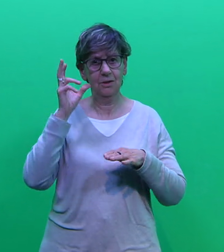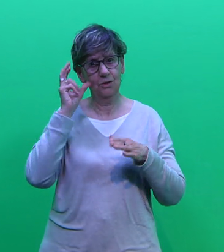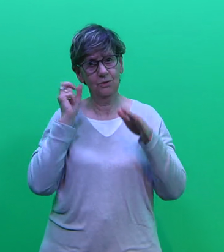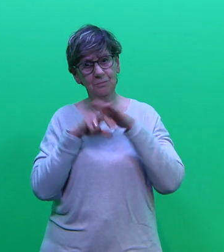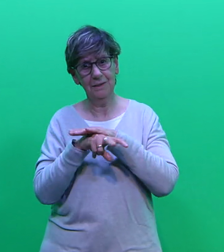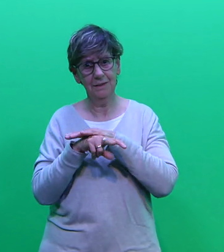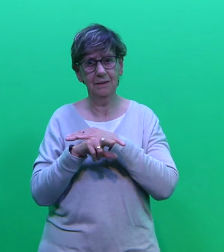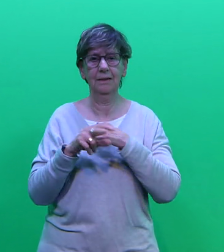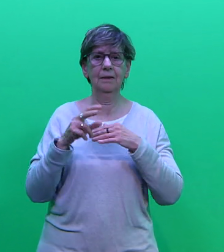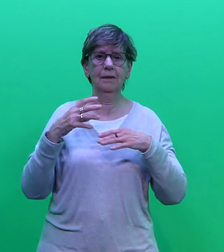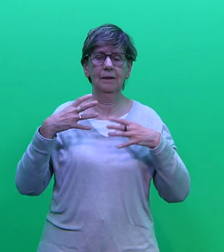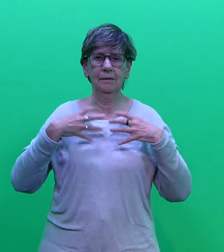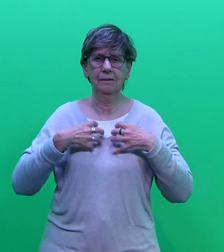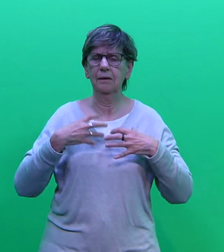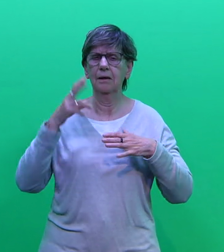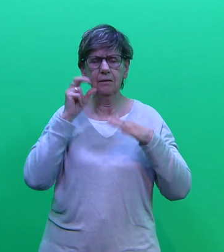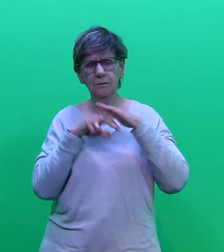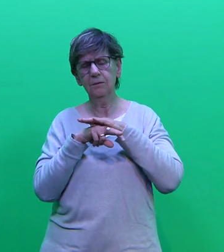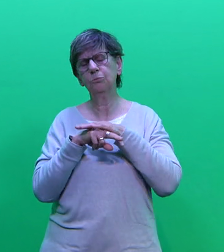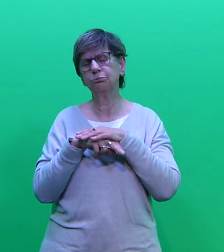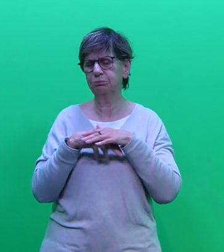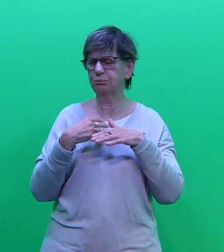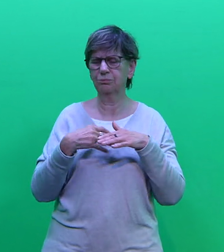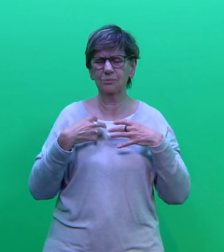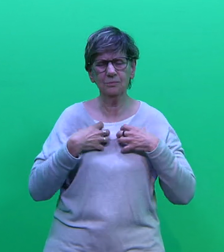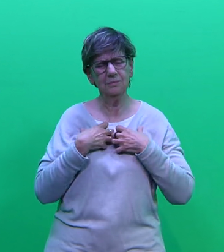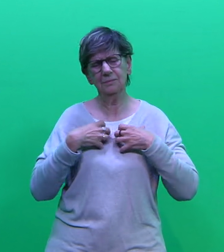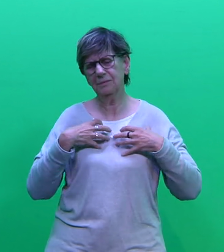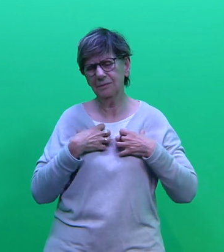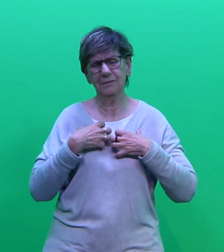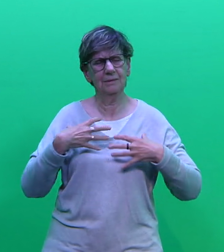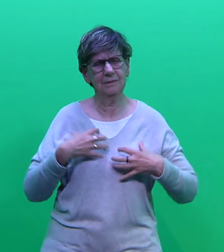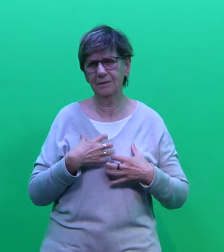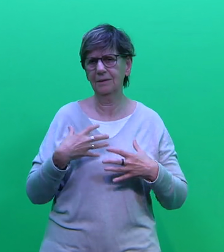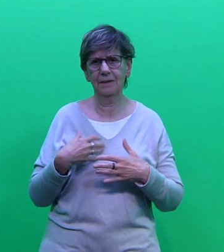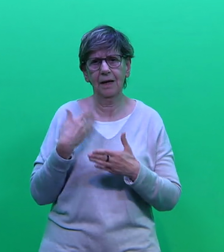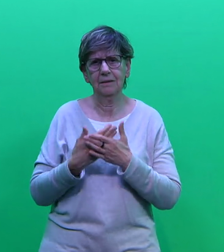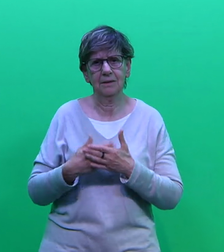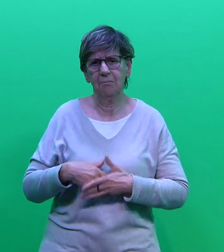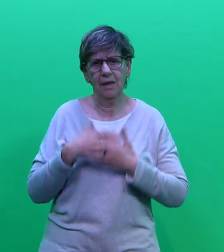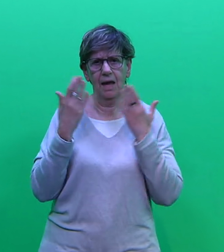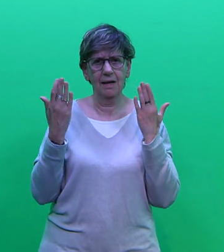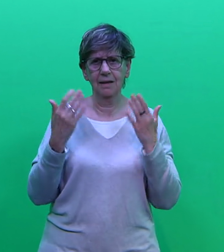Quan vaig a dormir i estic al llit em fan mal els pulmons i els sento atapïts fins l'endamà al matí.